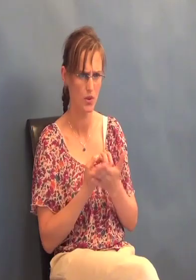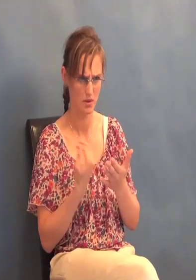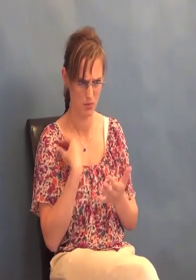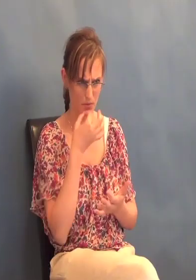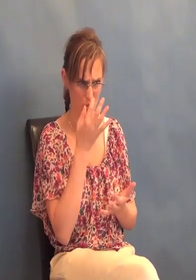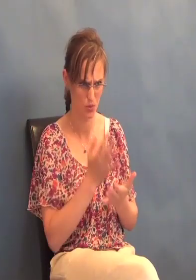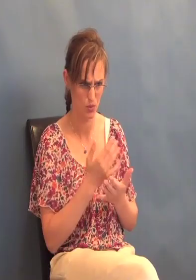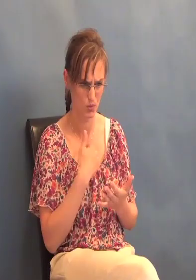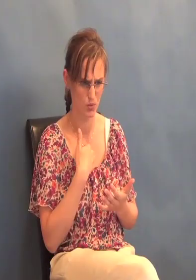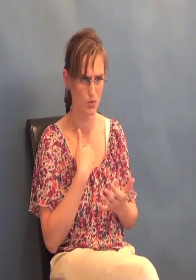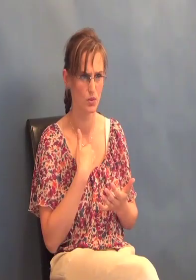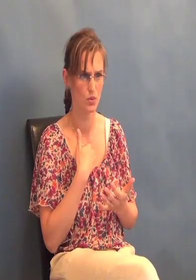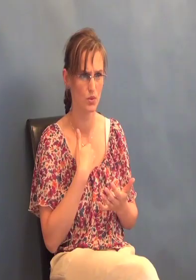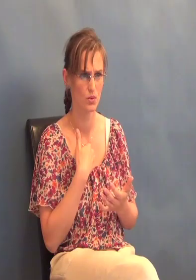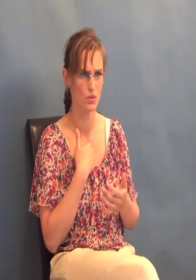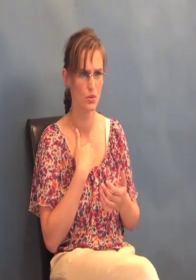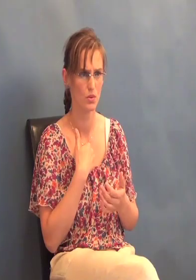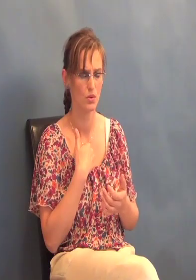Pytałam o to już?